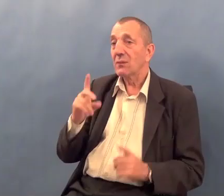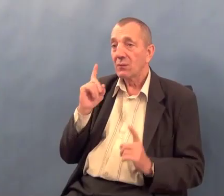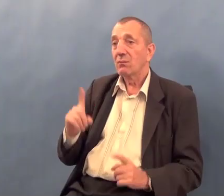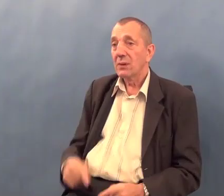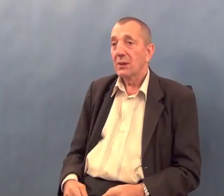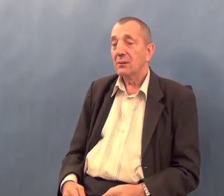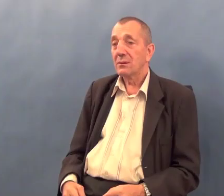Uwaga na tramwaj.